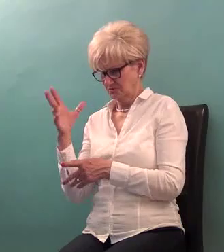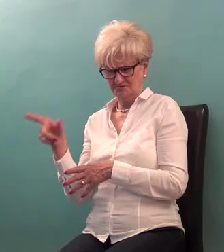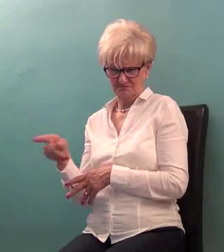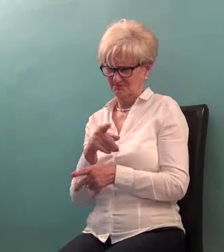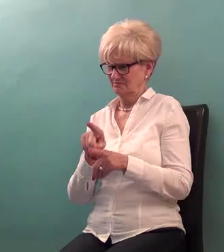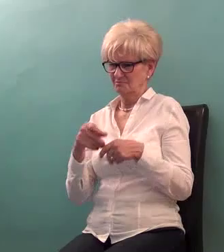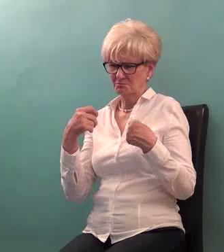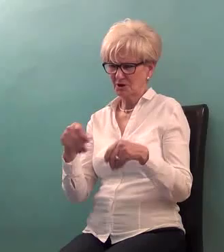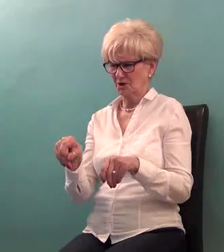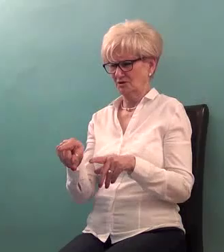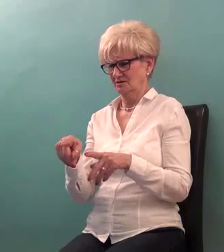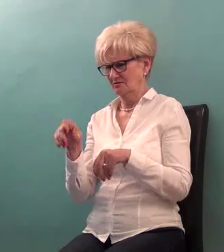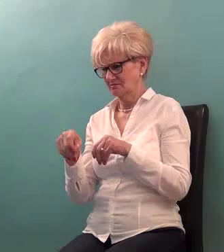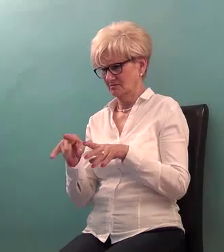Wszyscy muszą mieć kask, motocyklista i rowerzysta również.